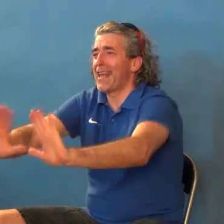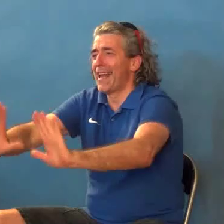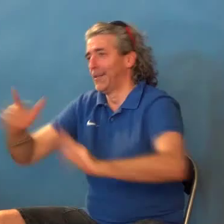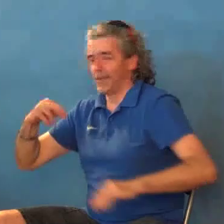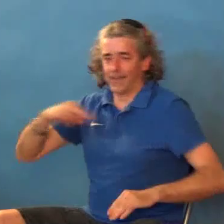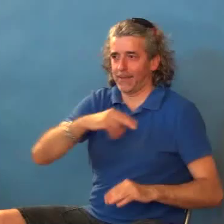Nie, nie.